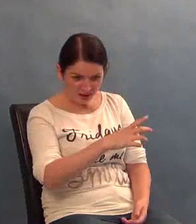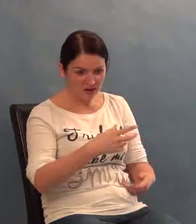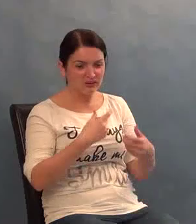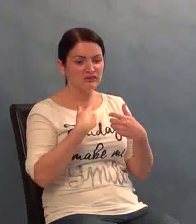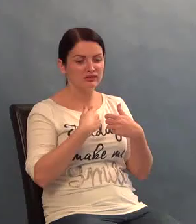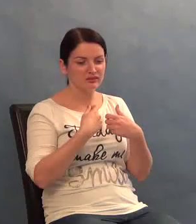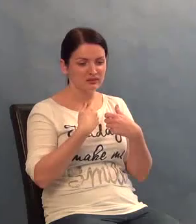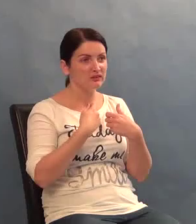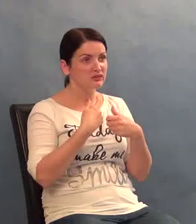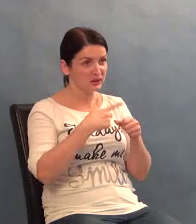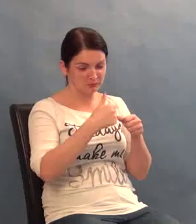Jestem zajęta.